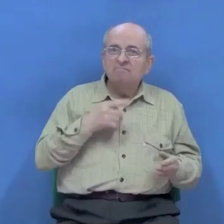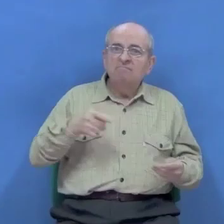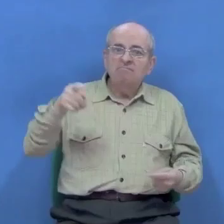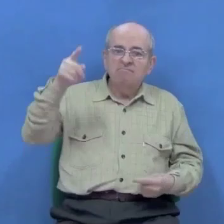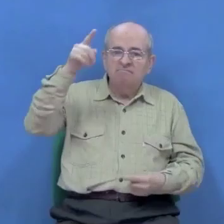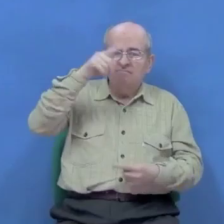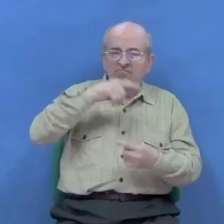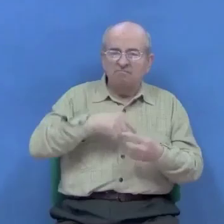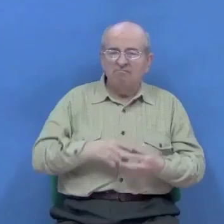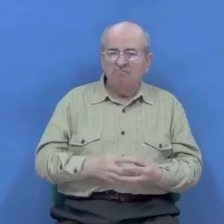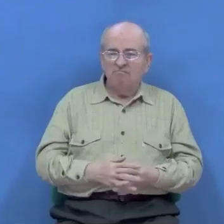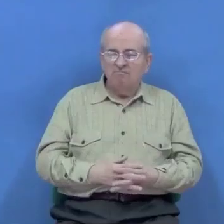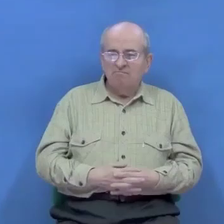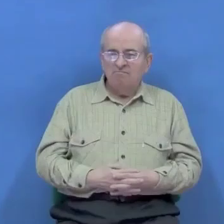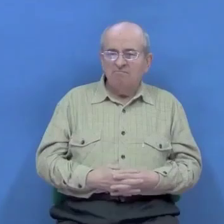Woda krąży.